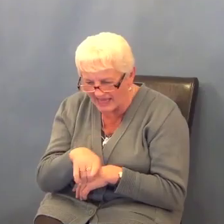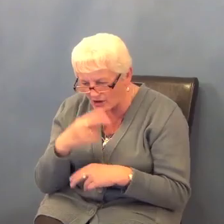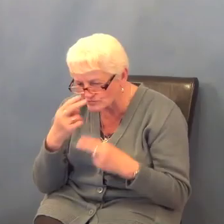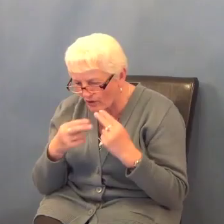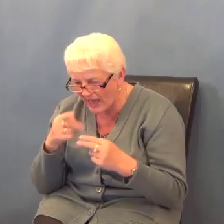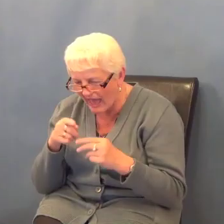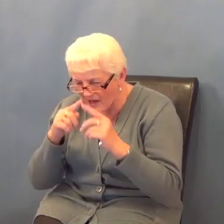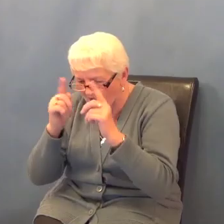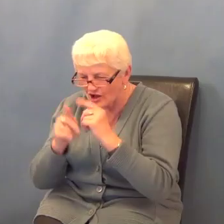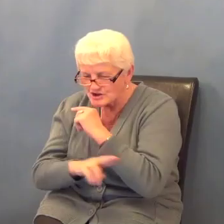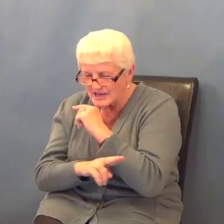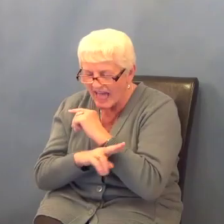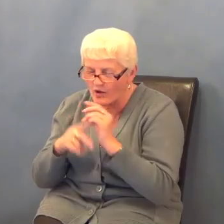Szukają w dziupli w drzewie.